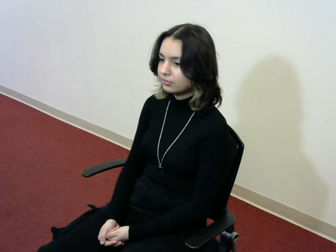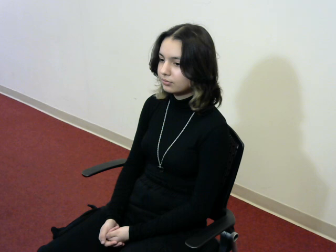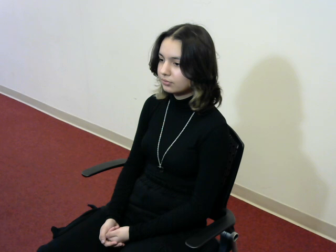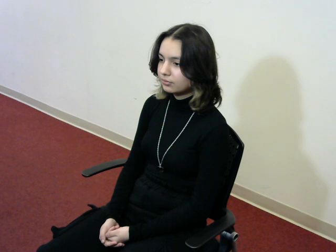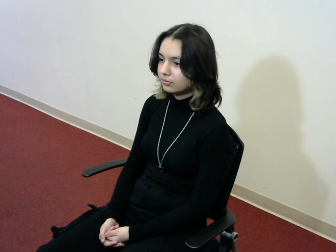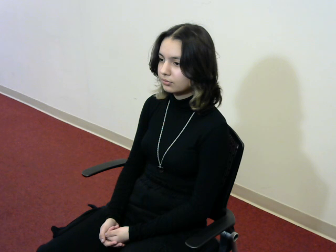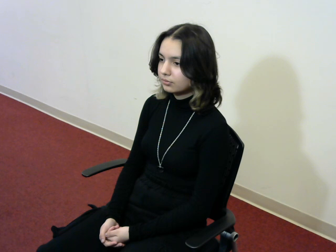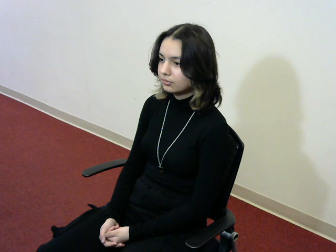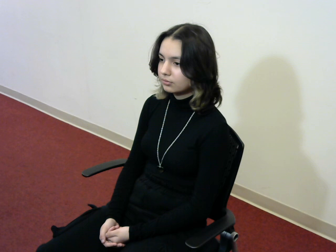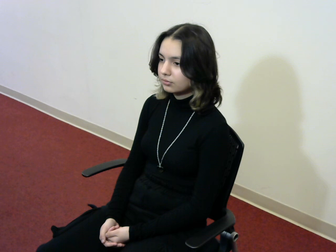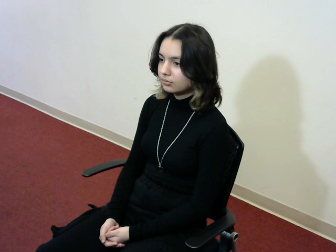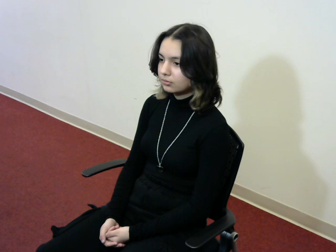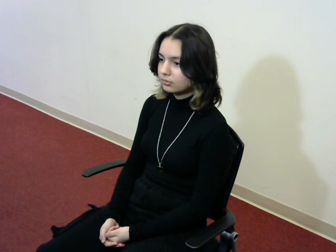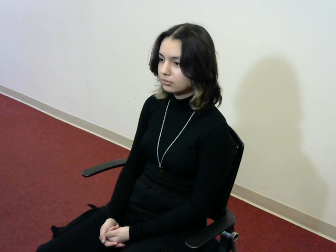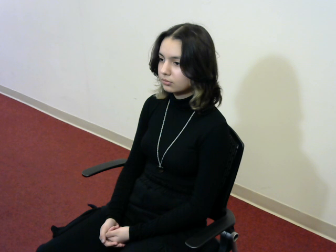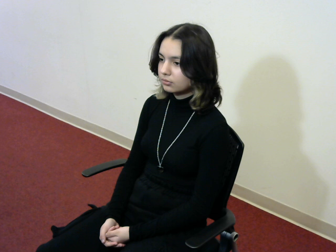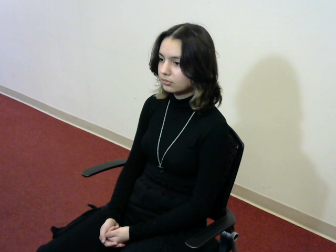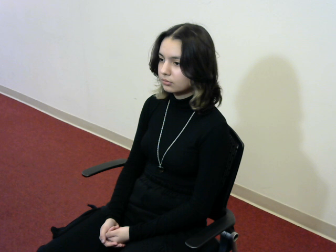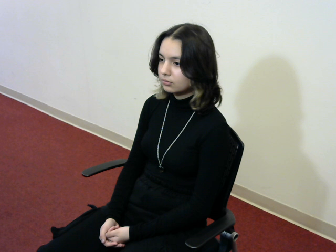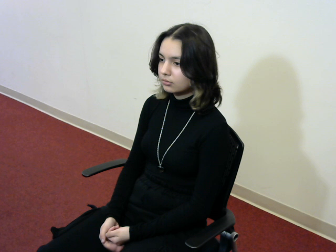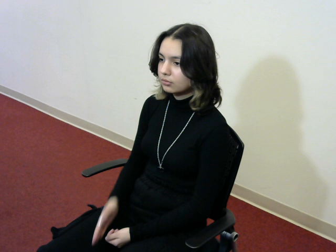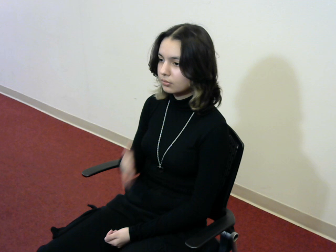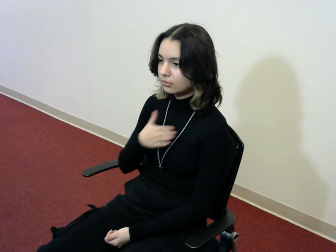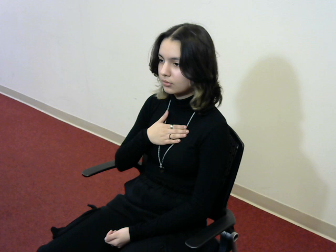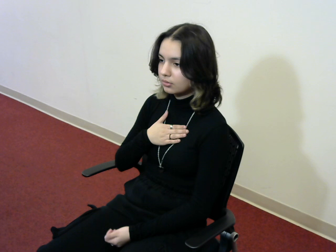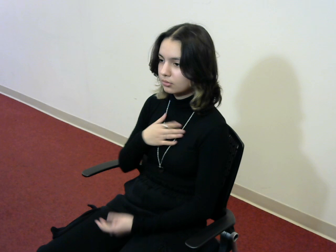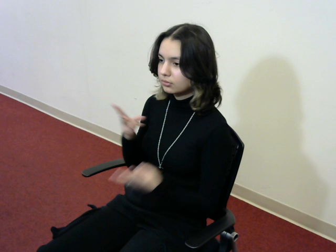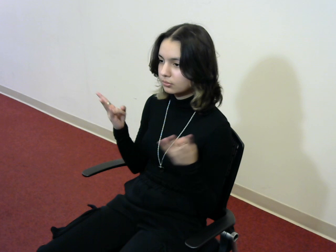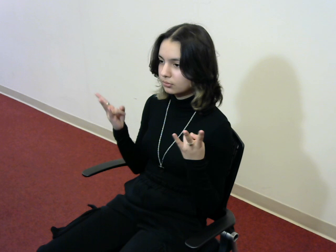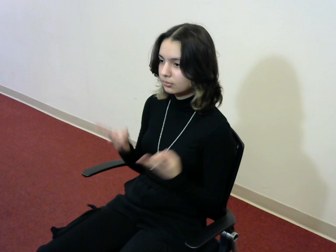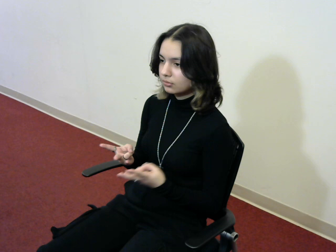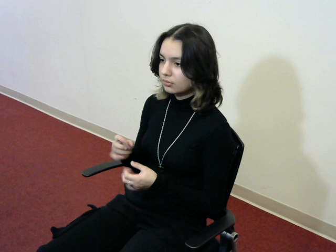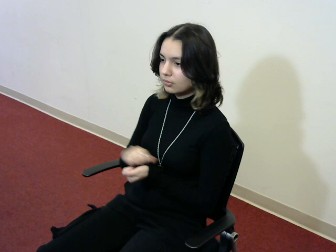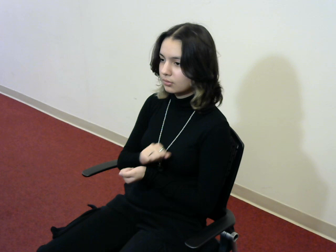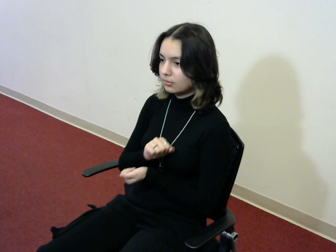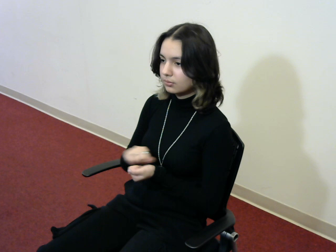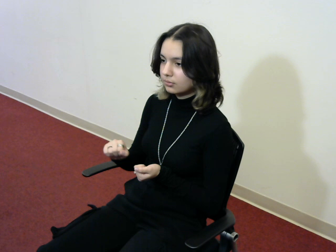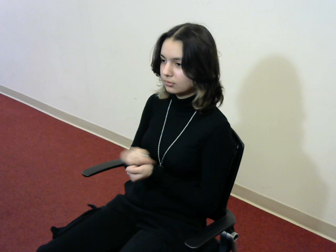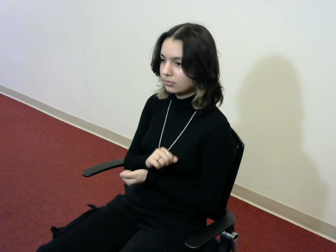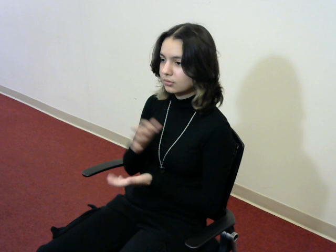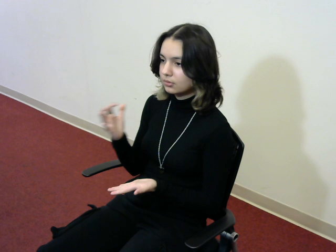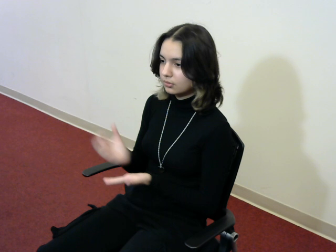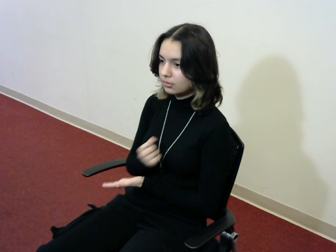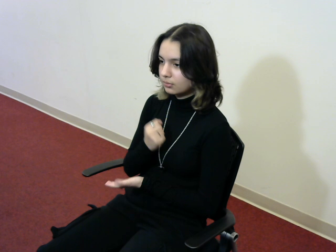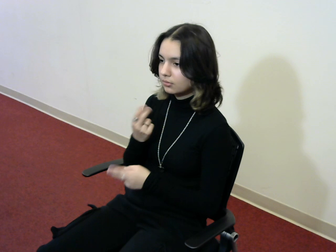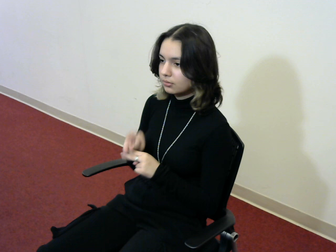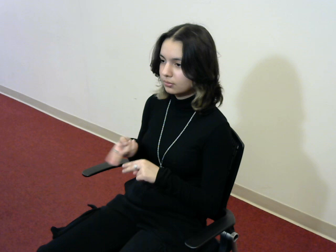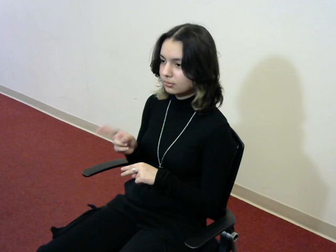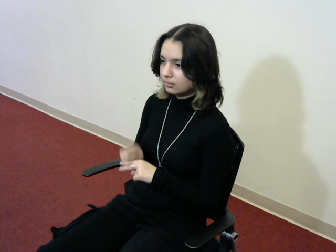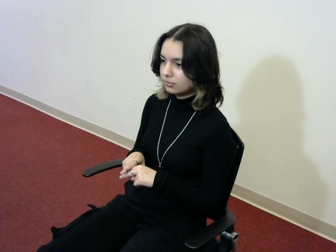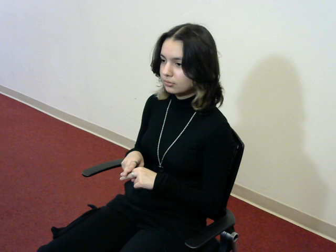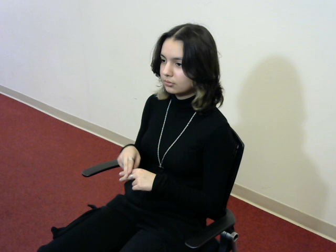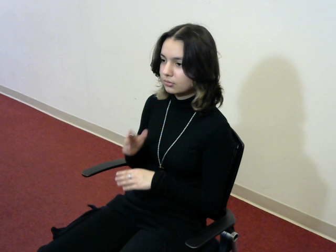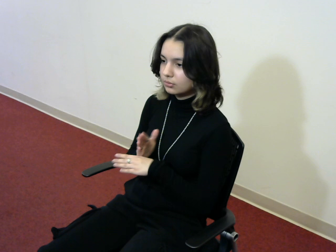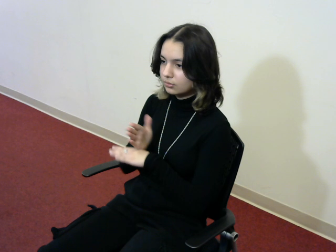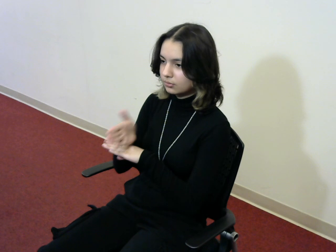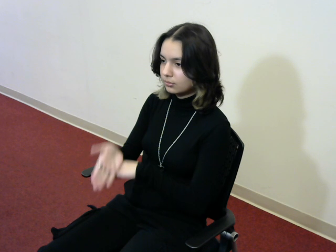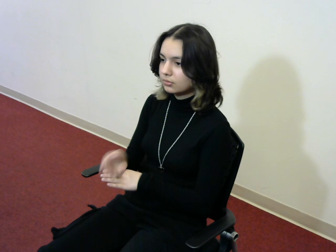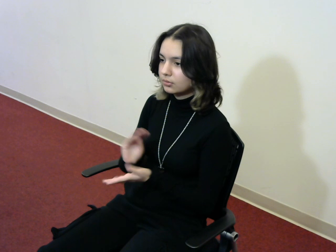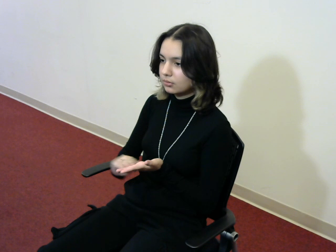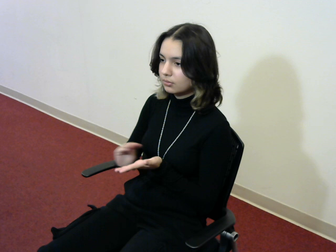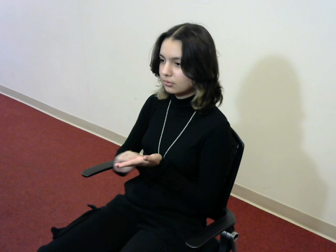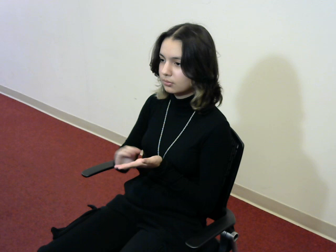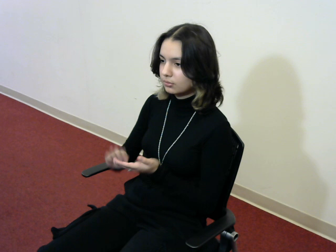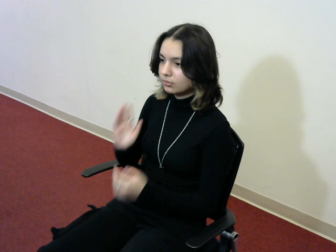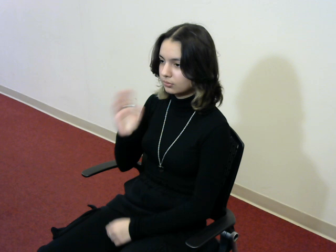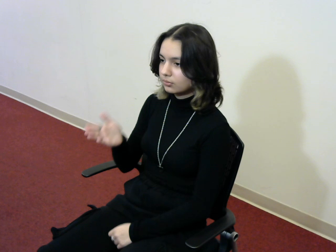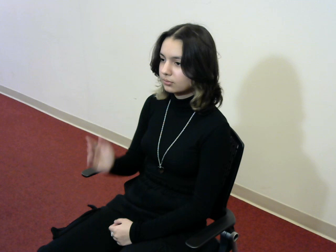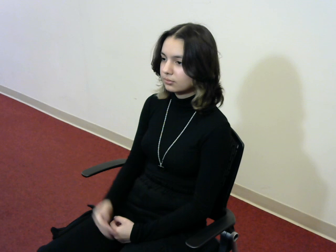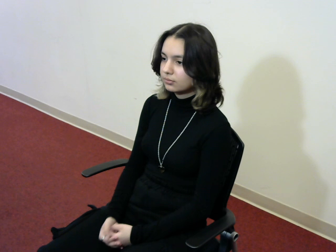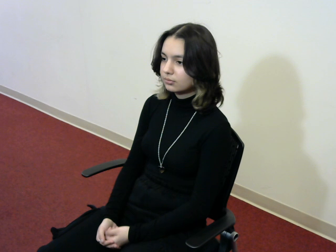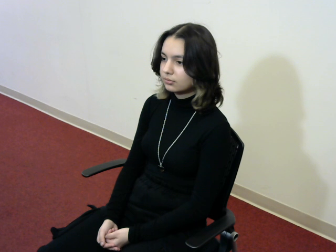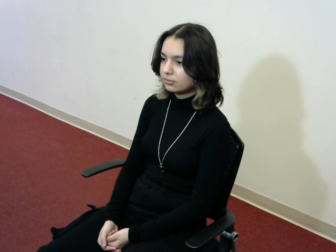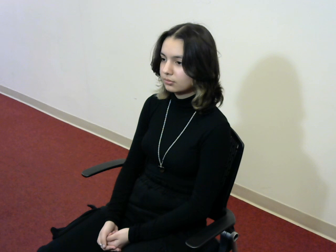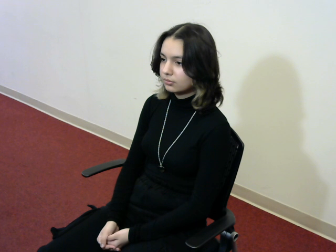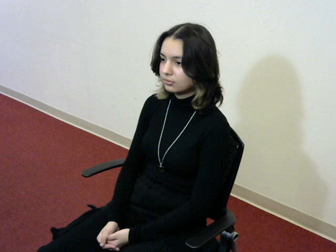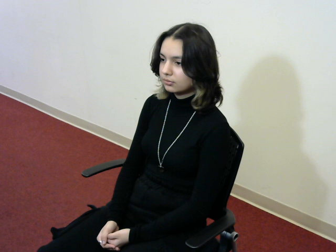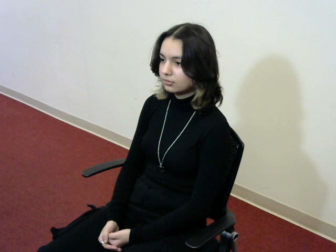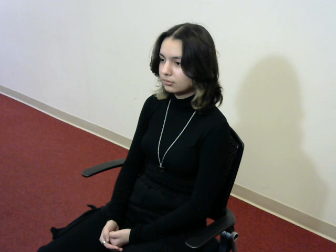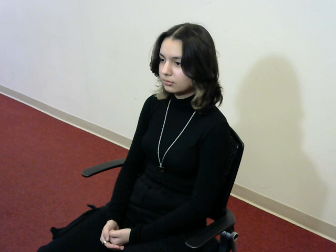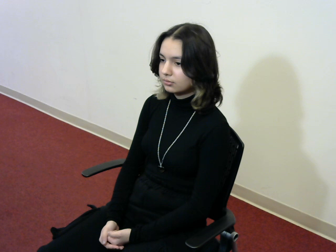Mən lazımlı kağızları tapmaq üçün müraciət yazacam